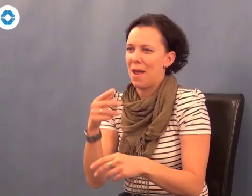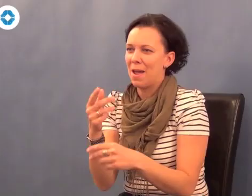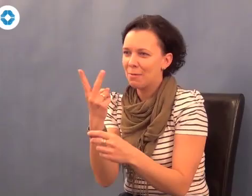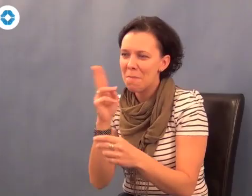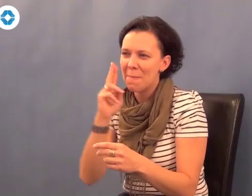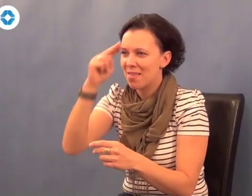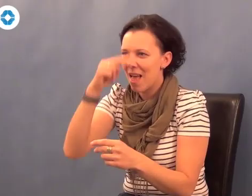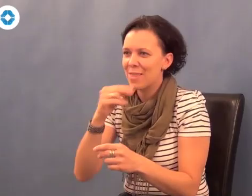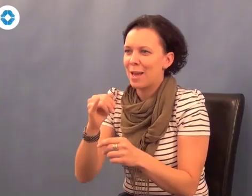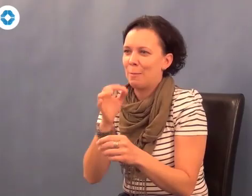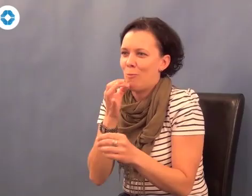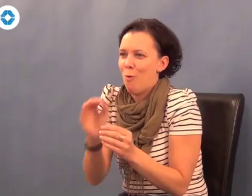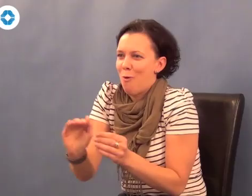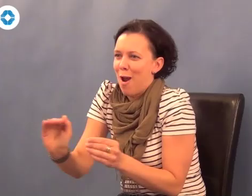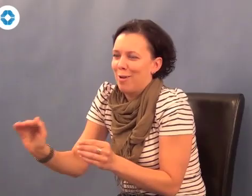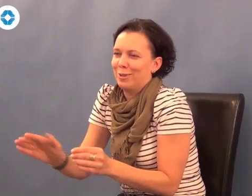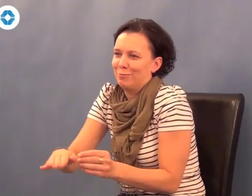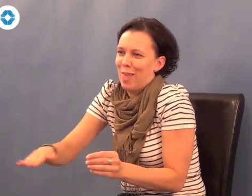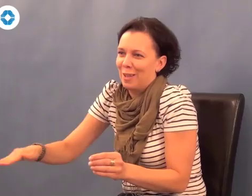Dwie żaby, mama i tata, młode, dzieci.